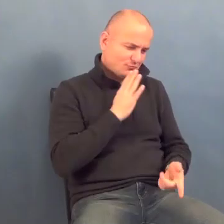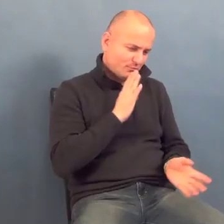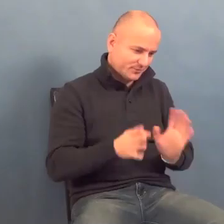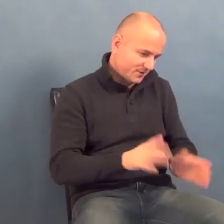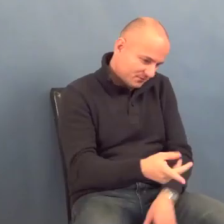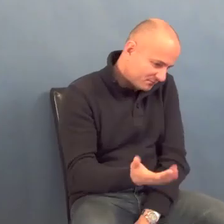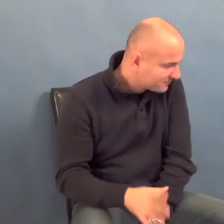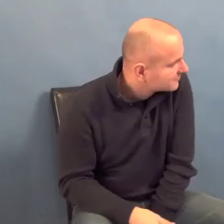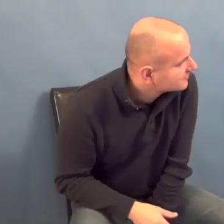A ten jest podobny.